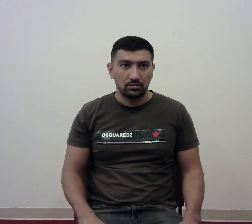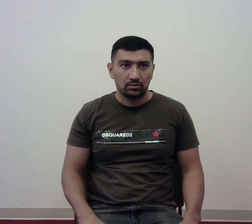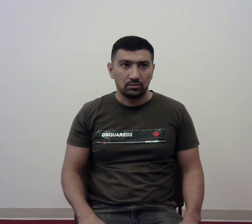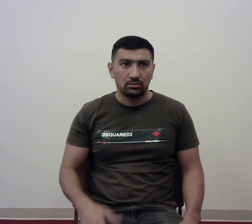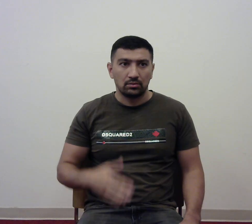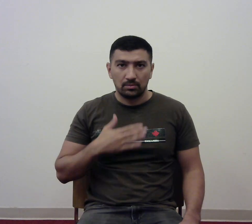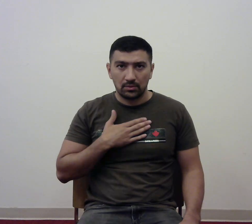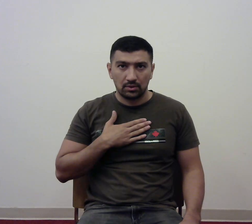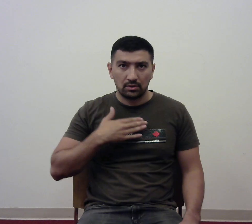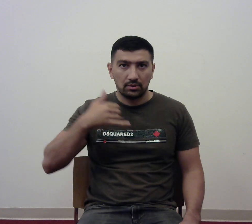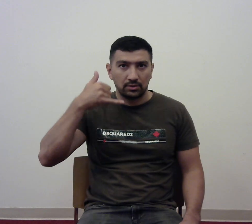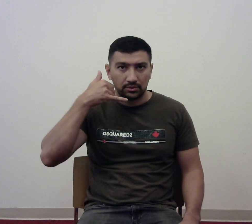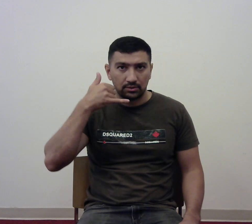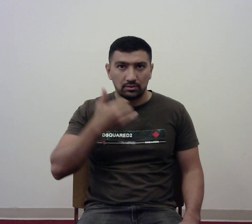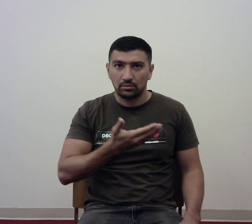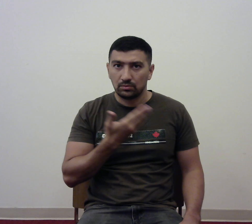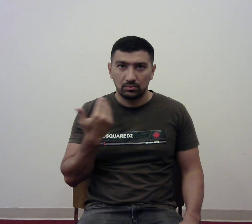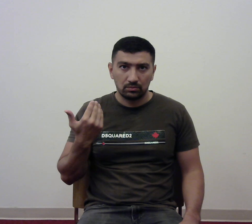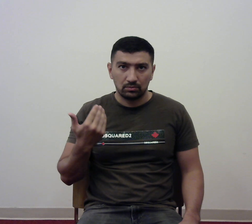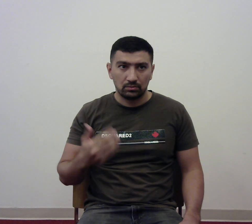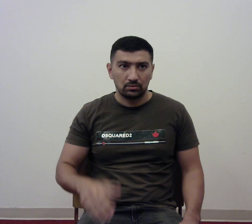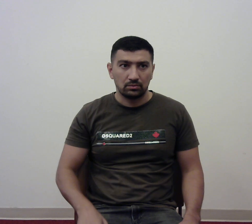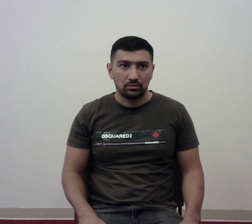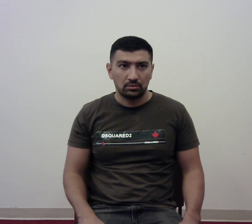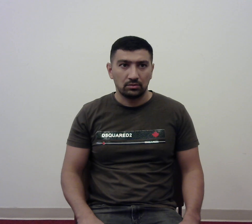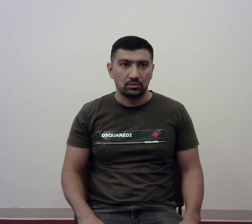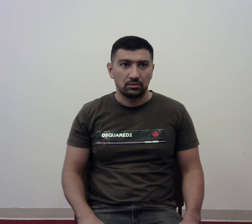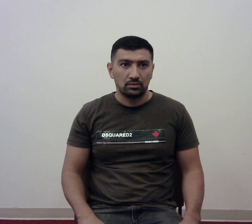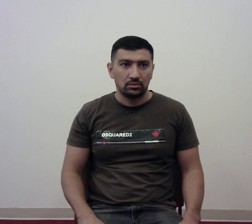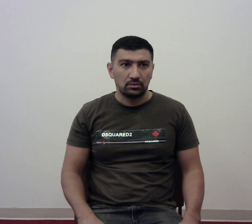Mənim telefonum yoxdur